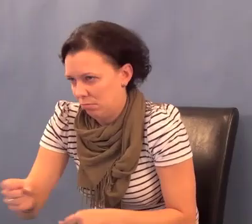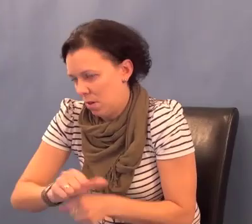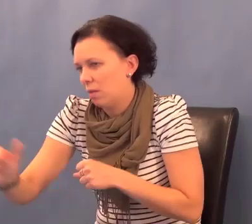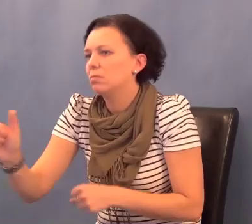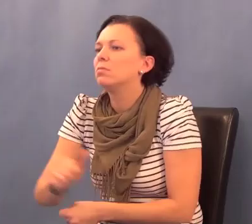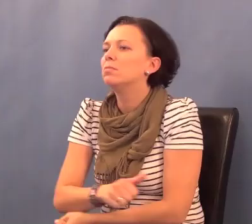Jest coś takiego.